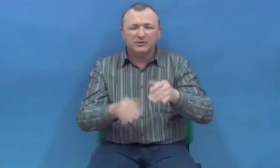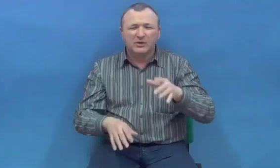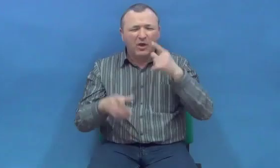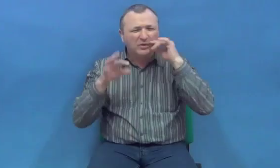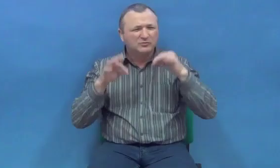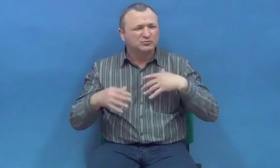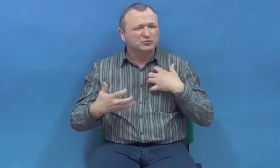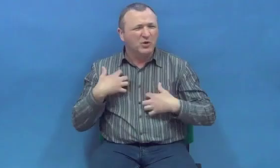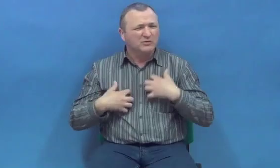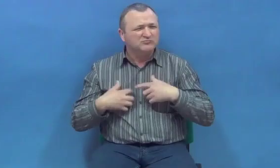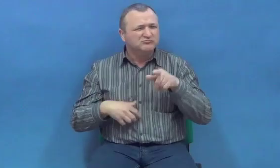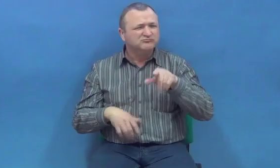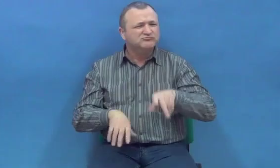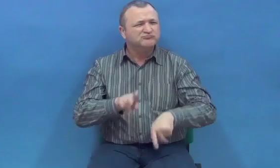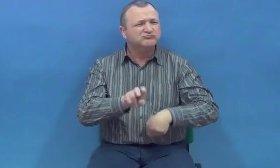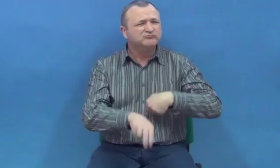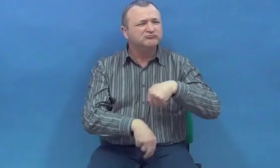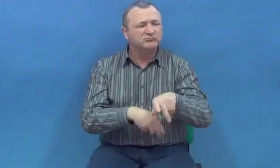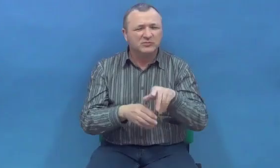Podchodzi do niego zły kot.